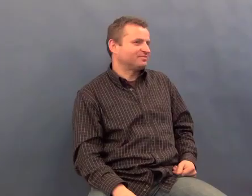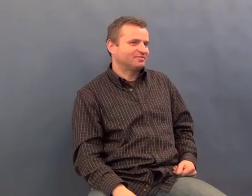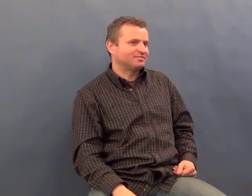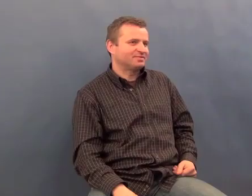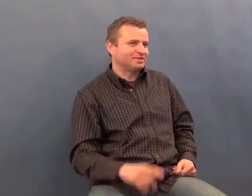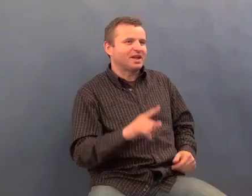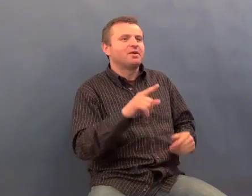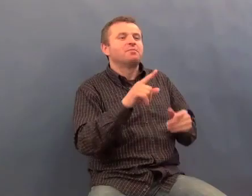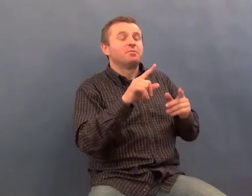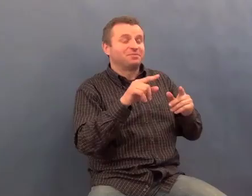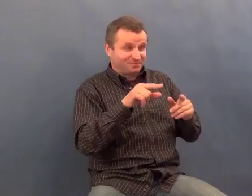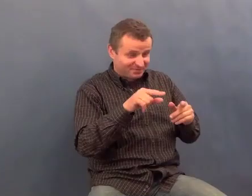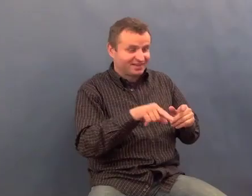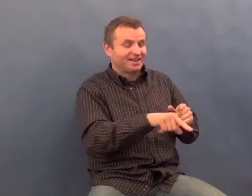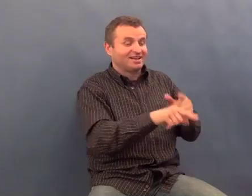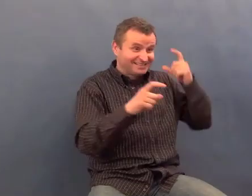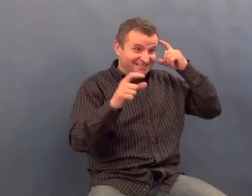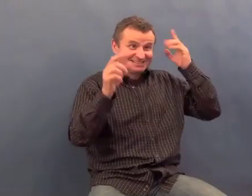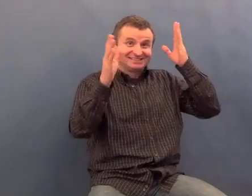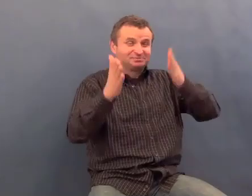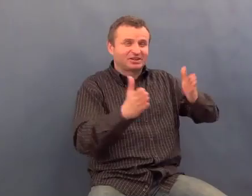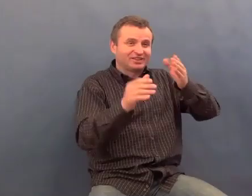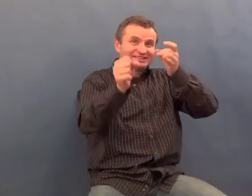Ta pierwsza Myszka była gotowa do strzelania z łuku.